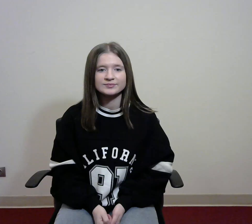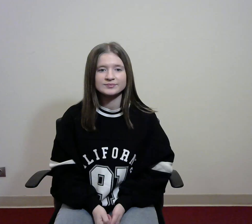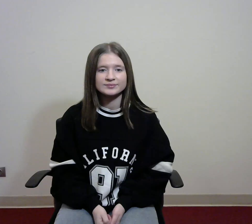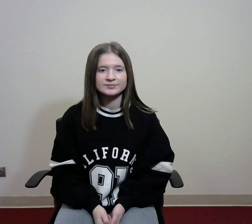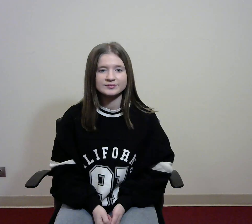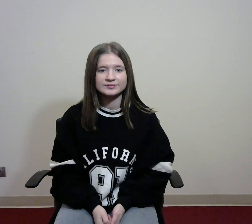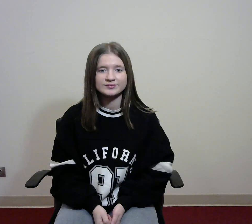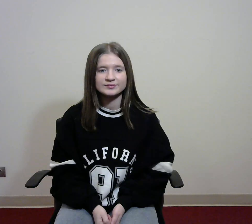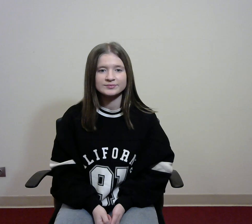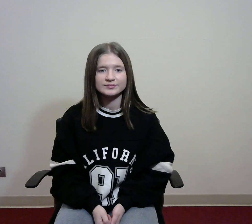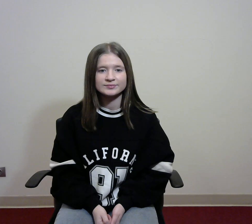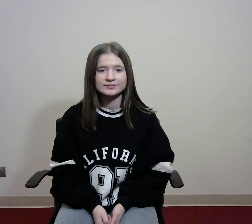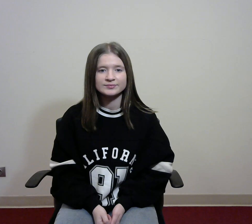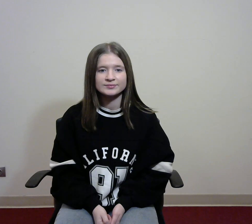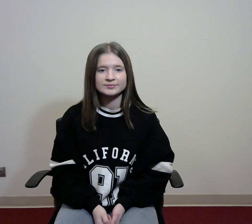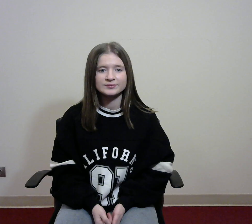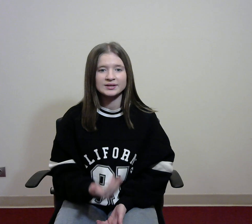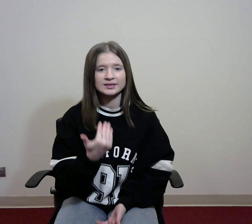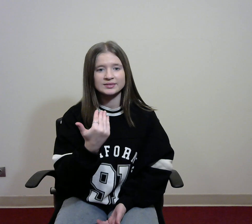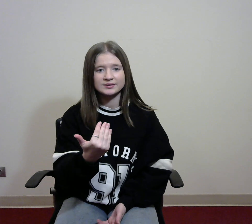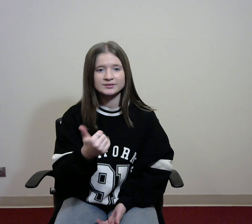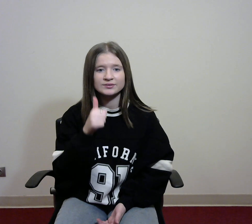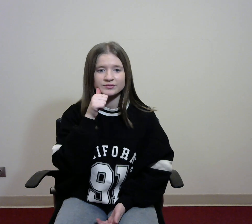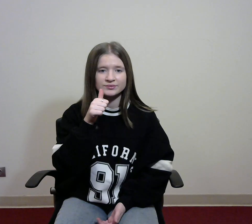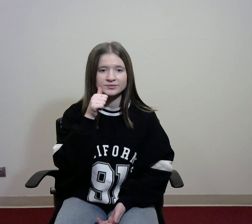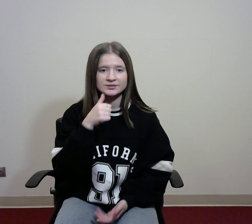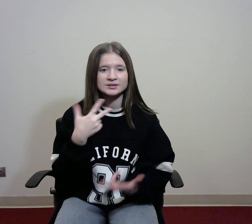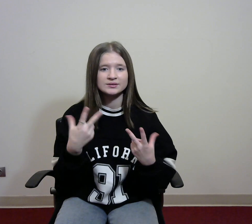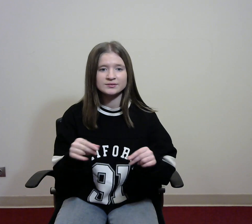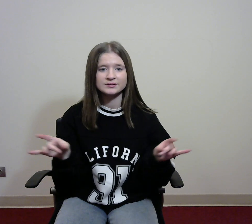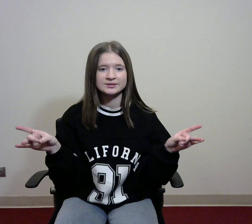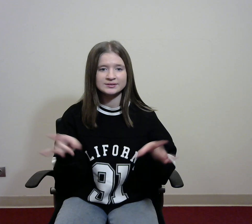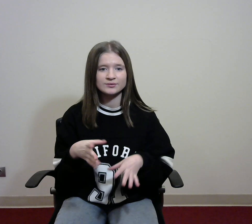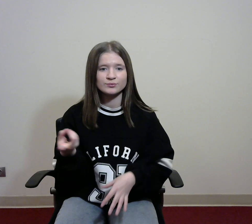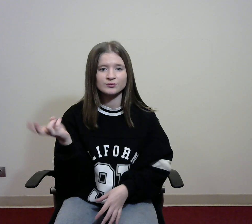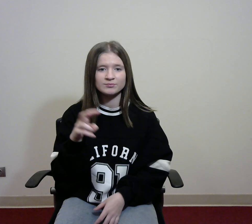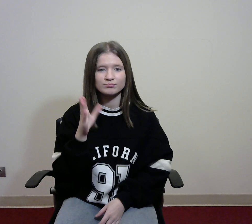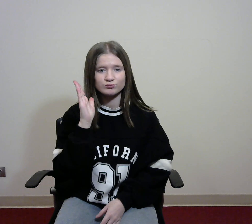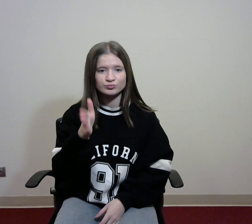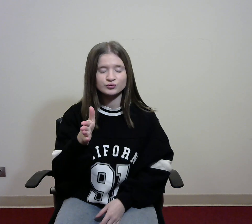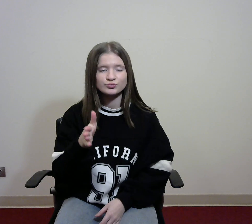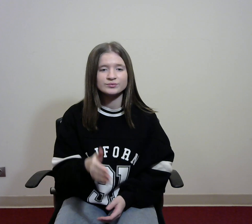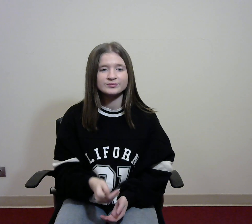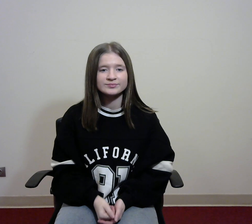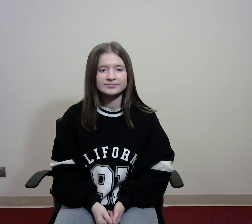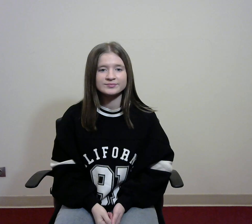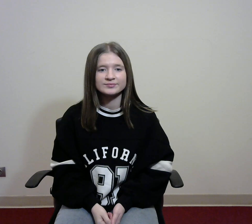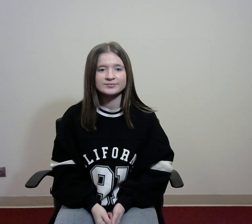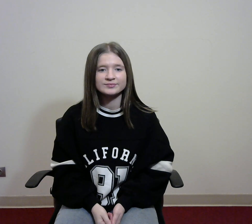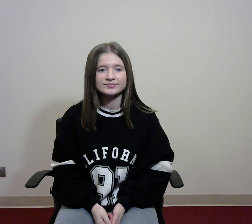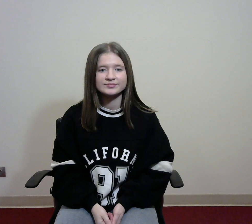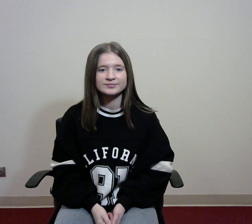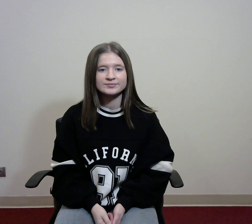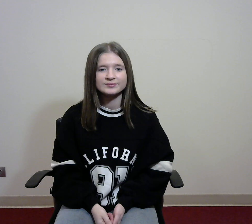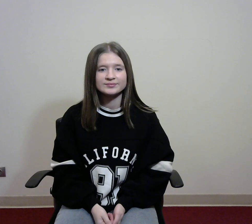Siz sabah hansı restorana gedəcəksiniz?